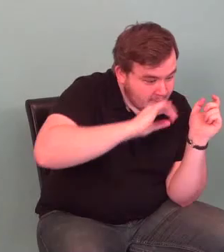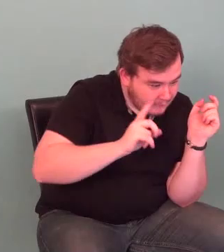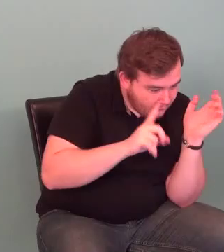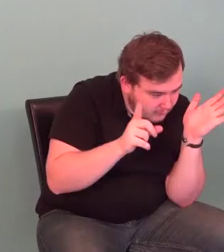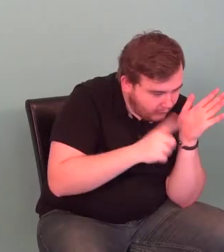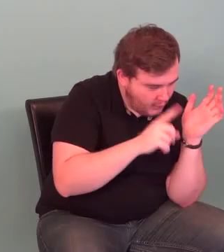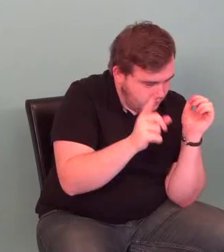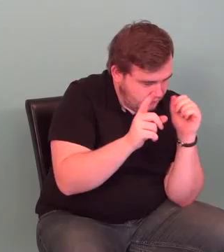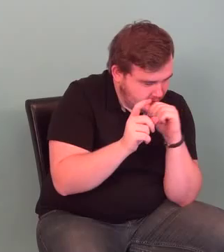Właśnie!